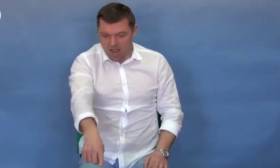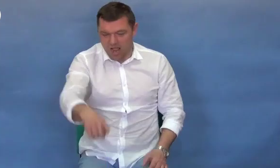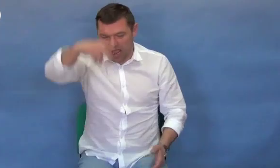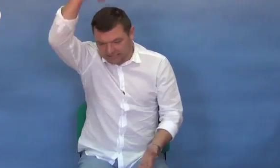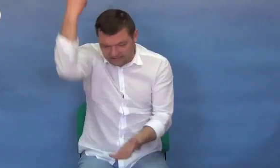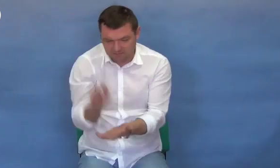Ktoś upada.